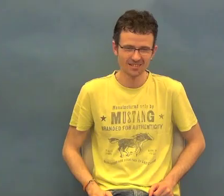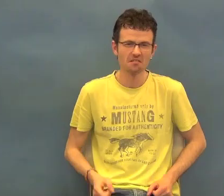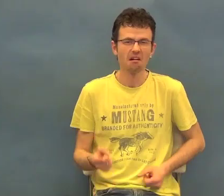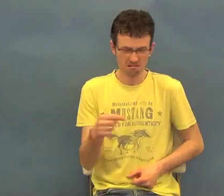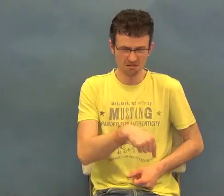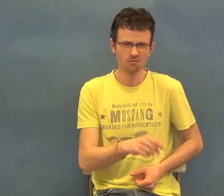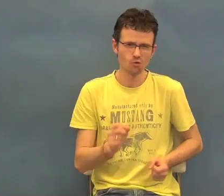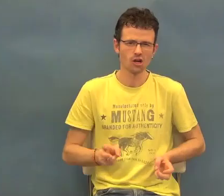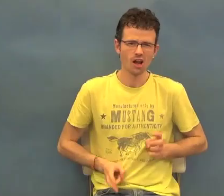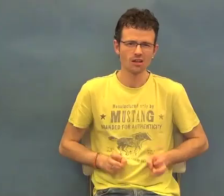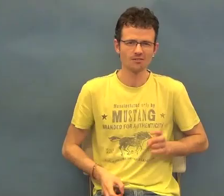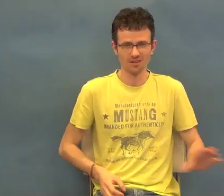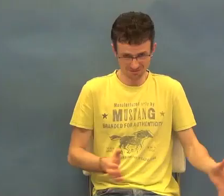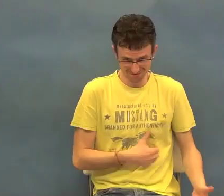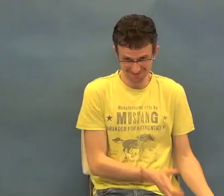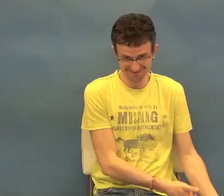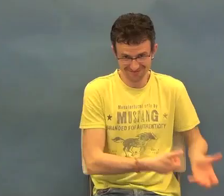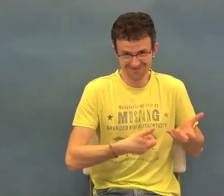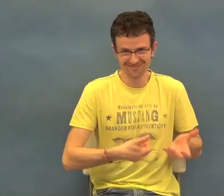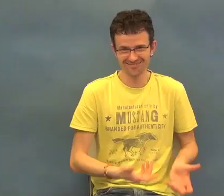Jak tam jest kaczka, to mam wziąć?